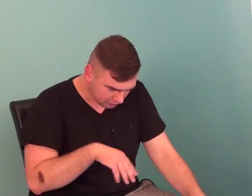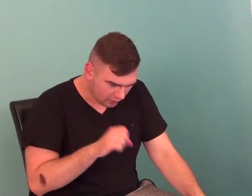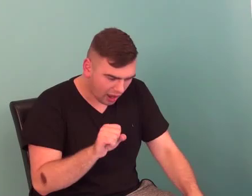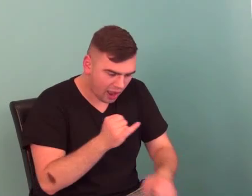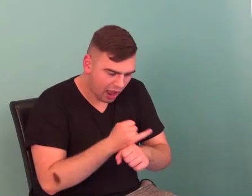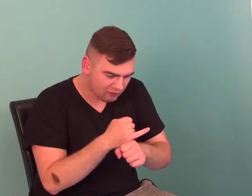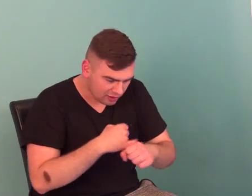A kawa.